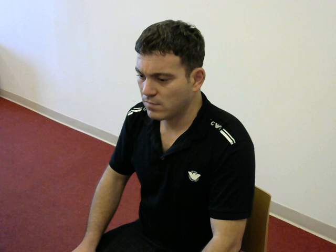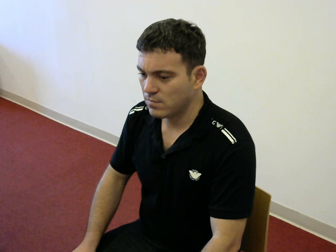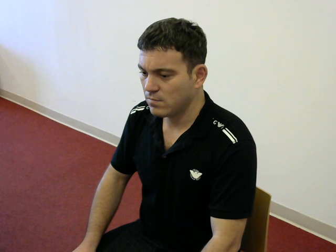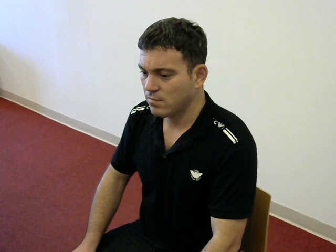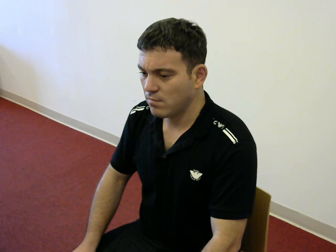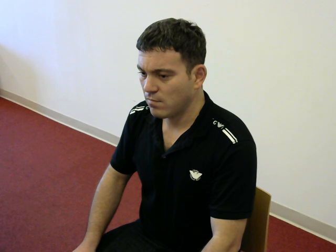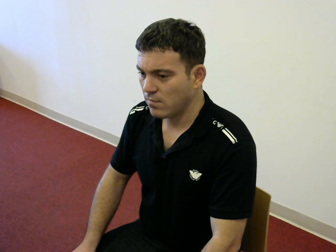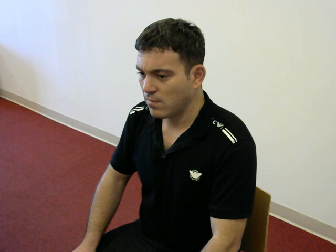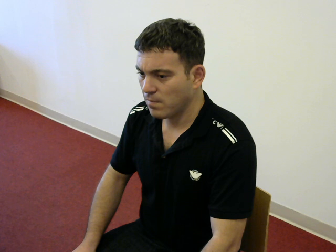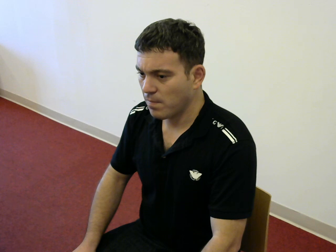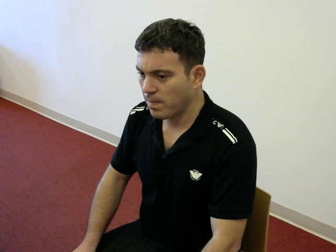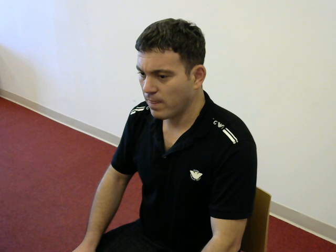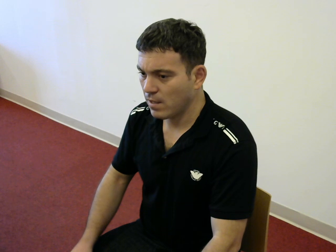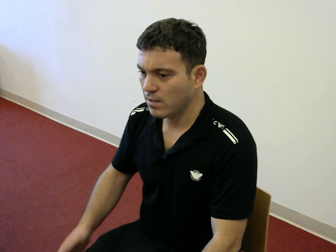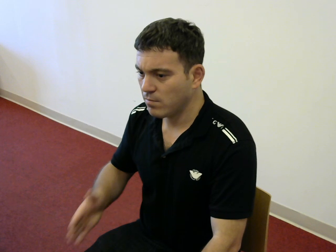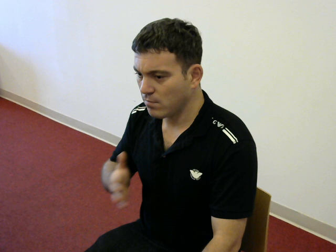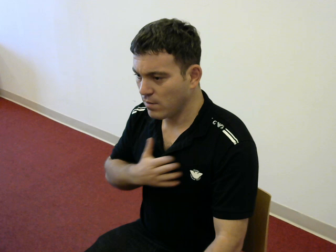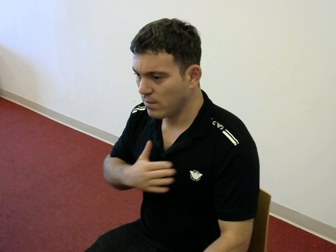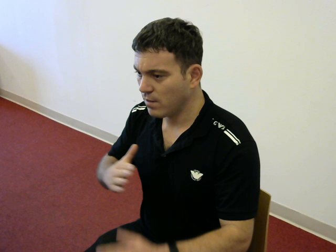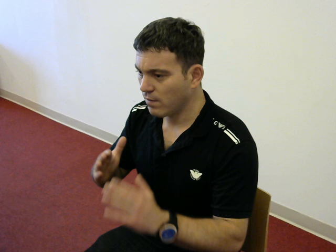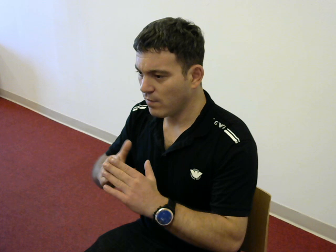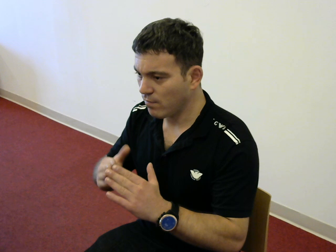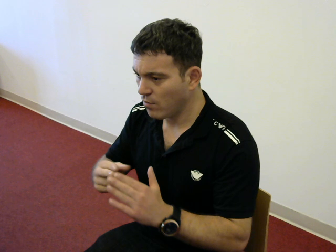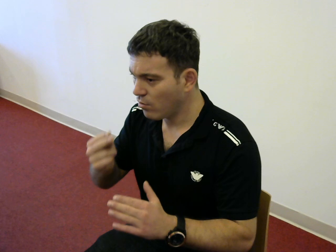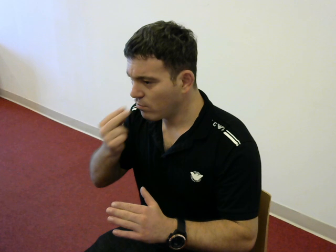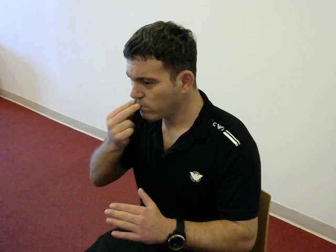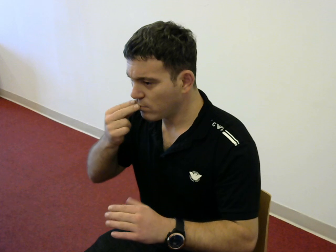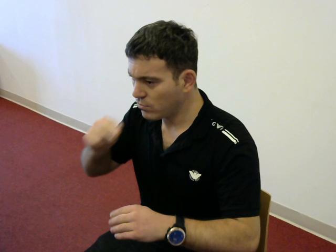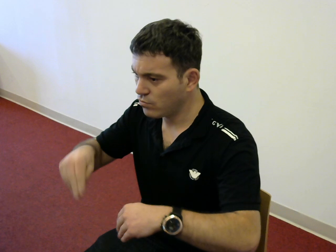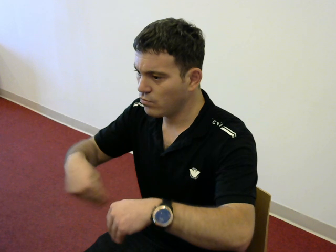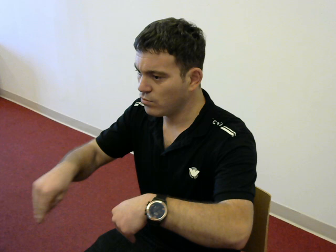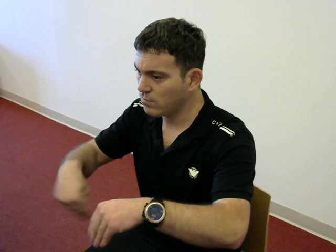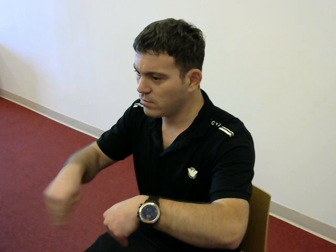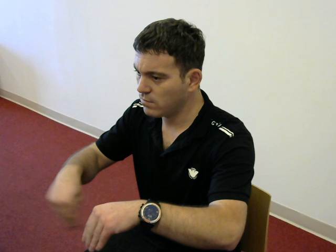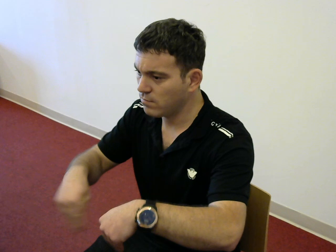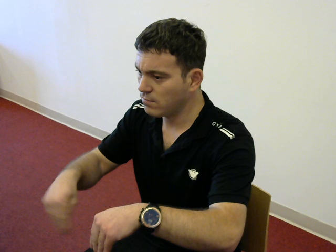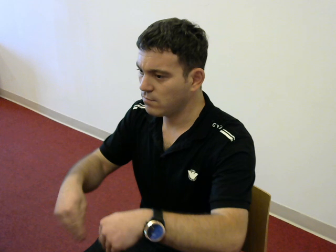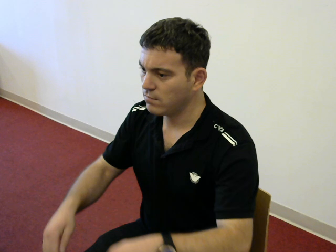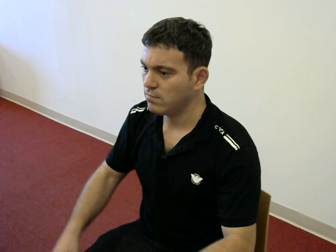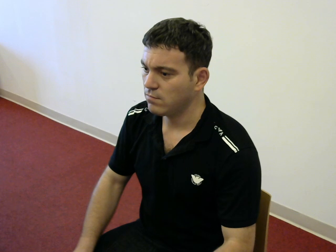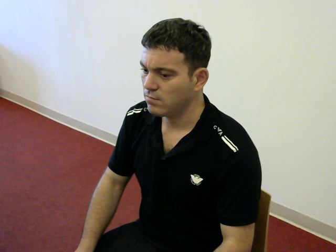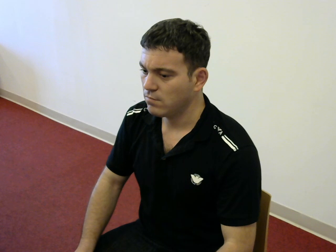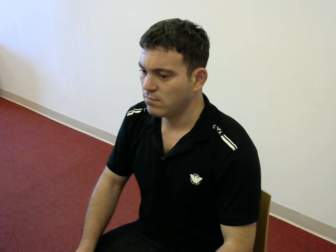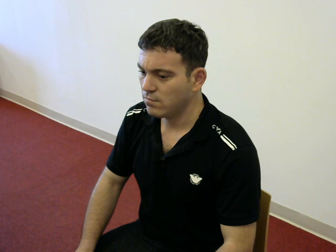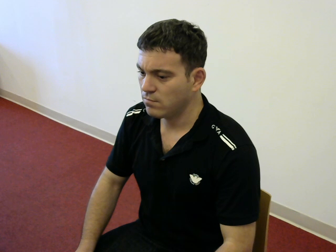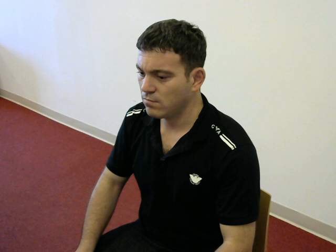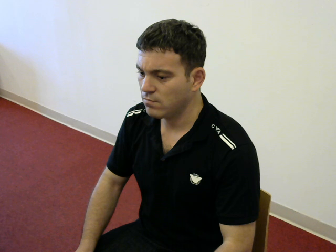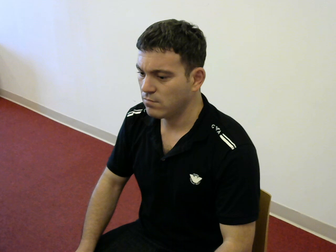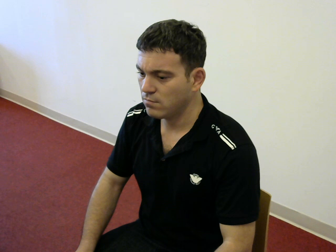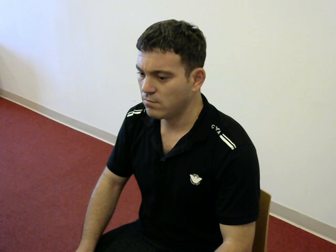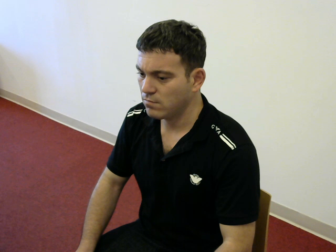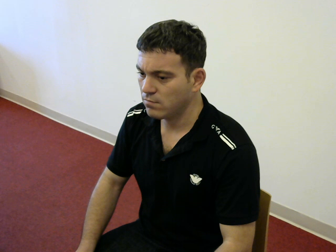Mən evə ərzaq almalıyam